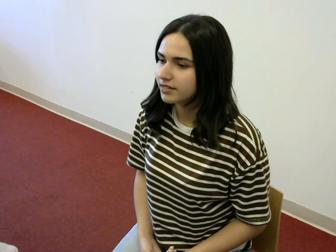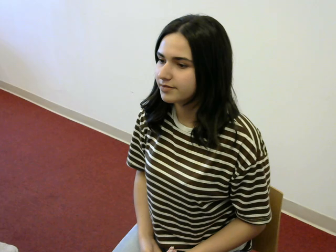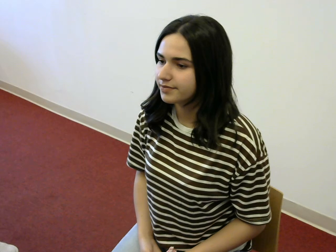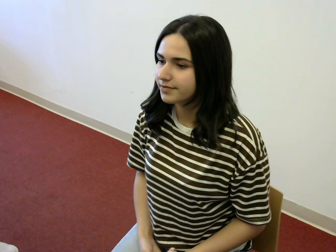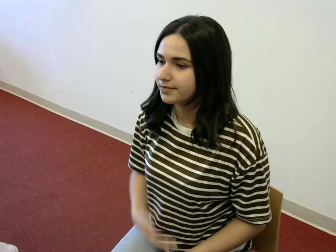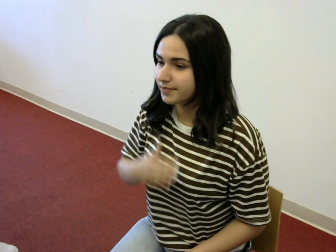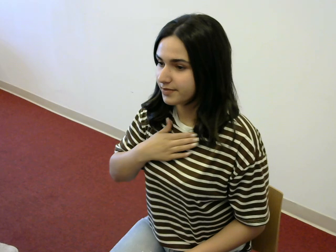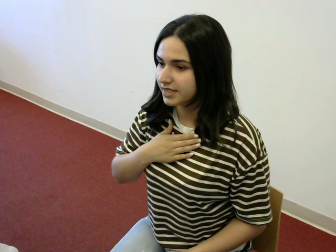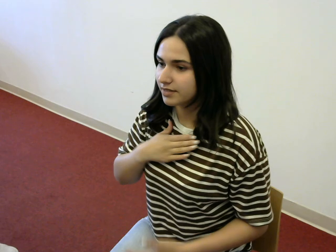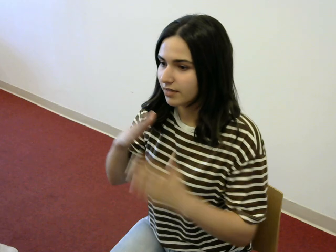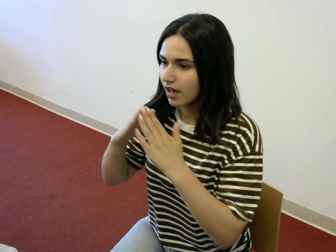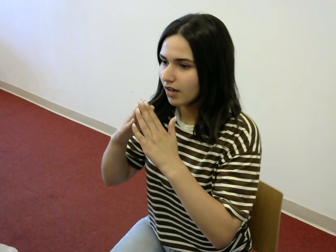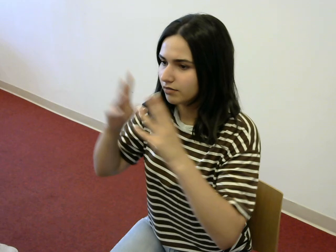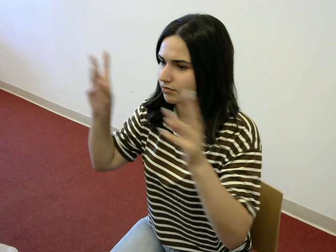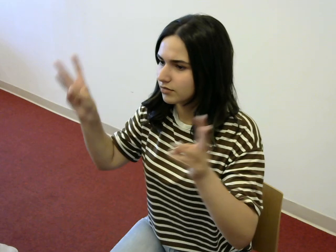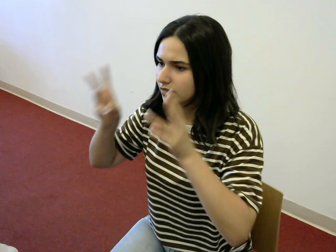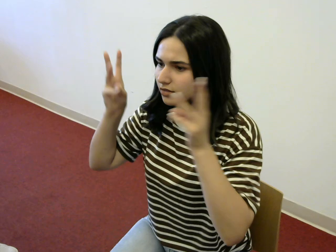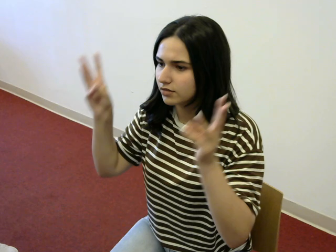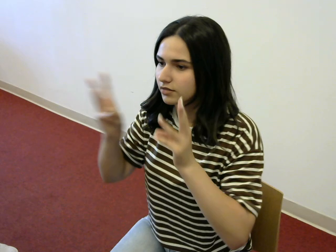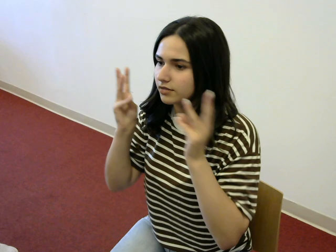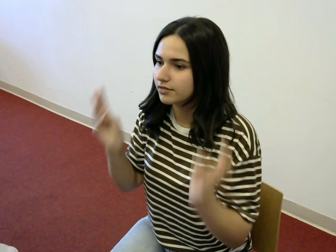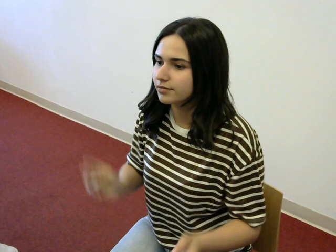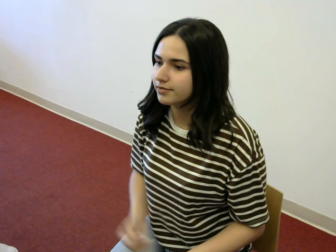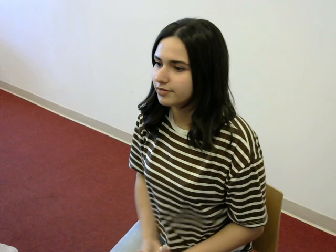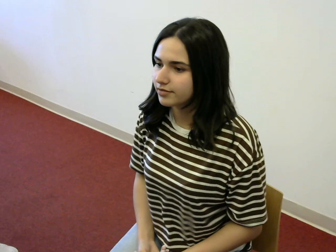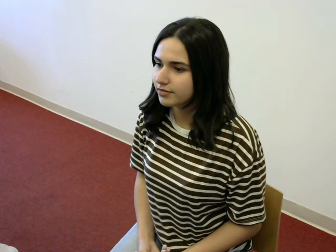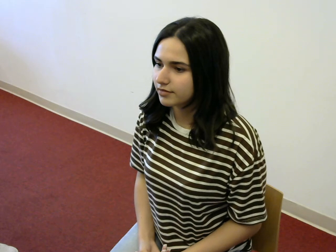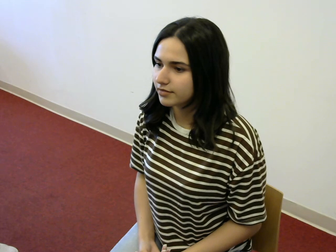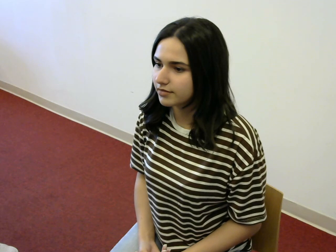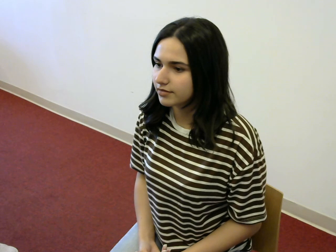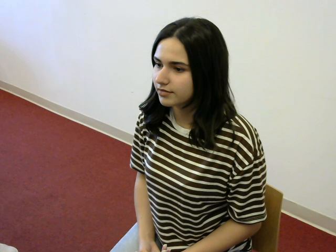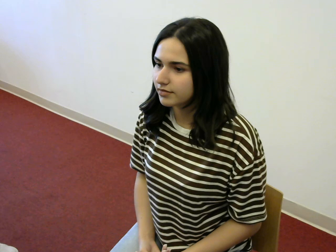Bizim evizim yanır